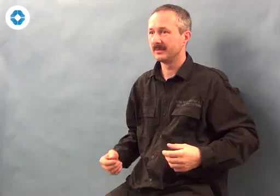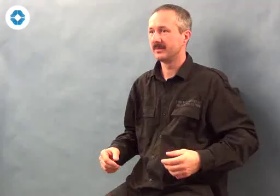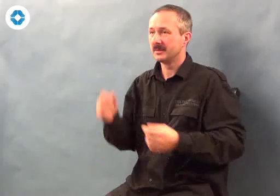Szyby pękły.